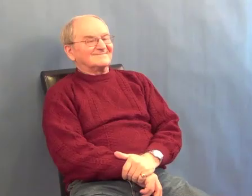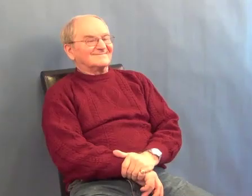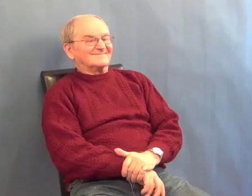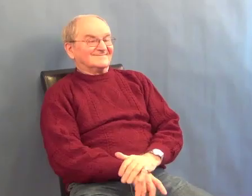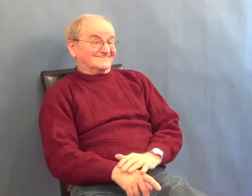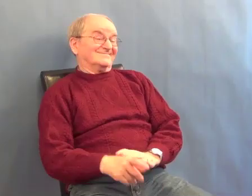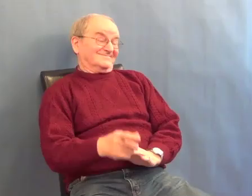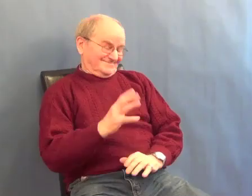Ładnie.